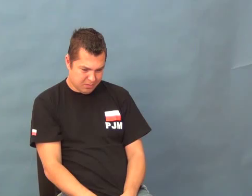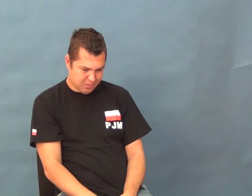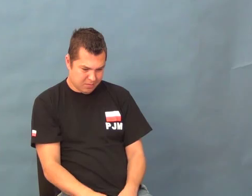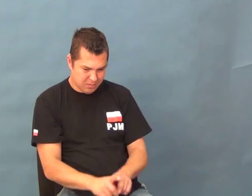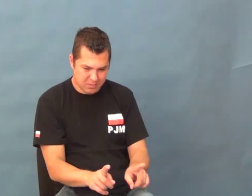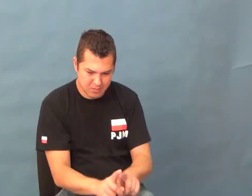Tak, samo.